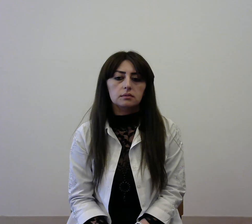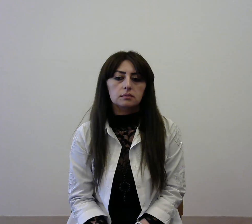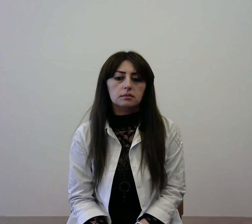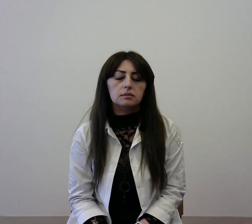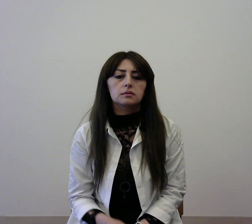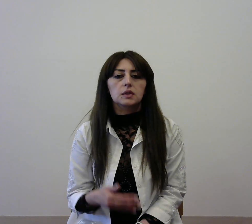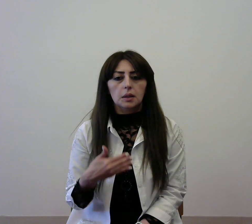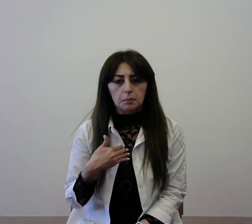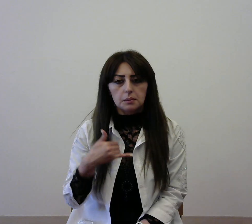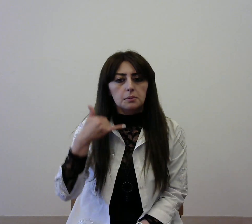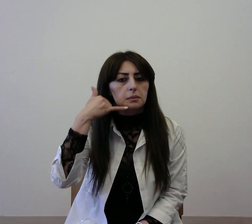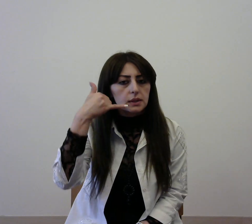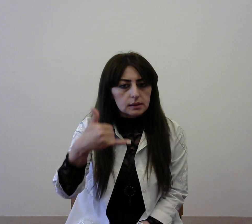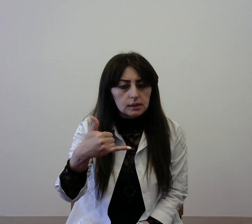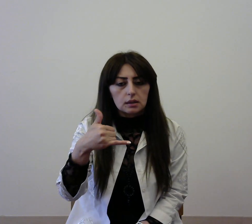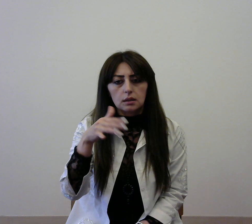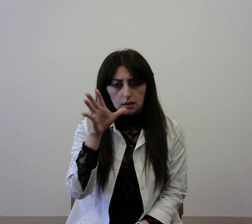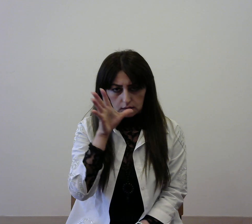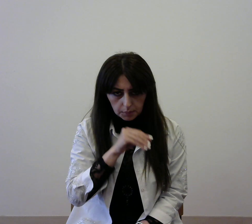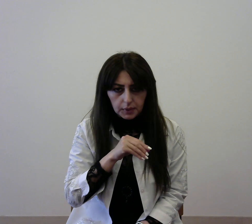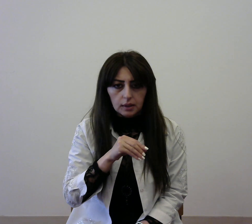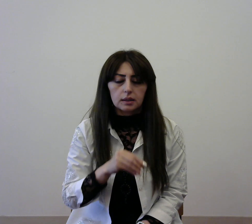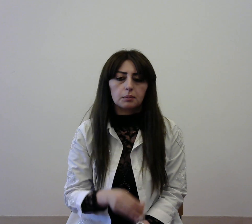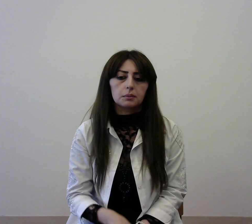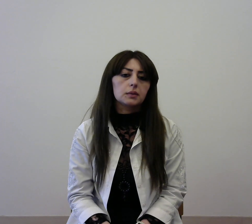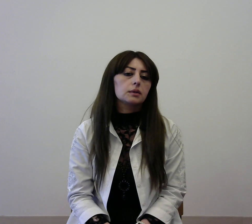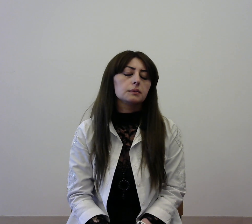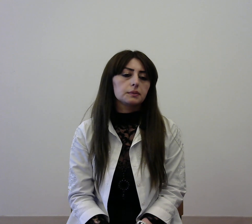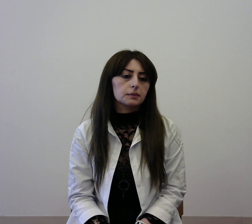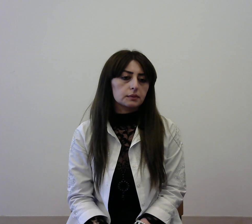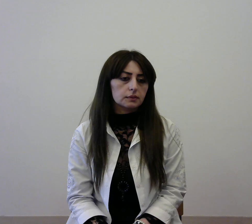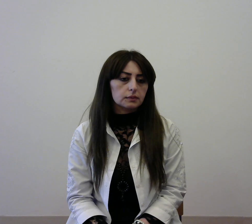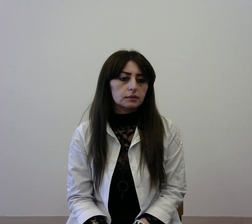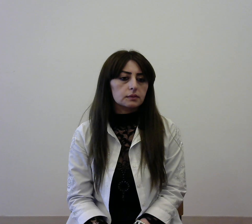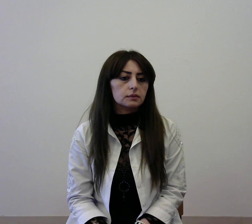Mən zəng edə bilərəmmi?